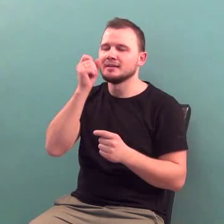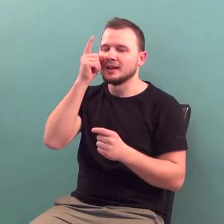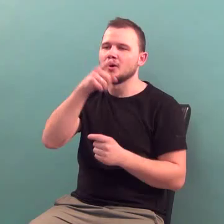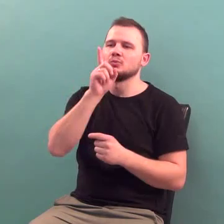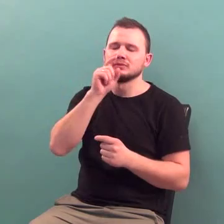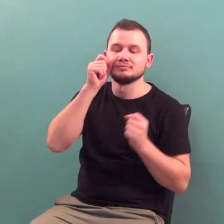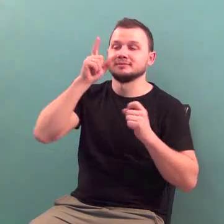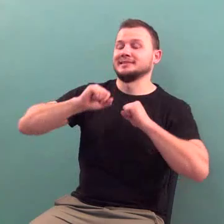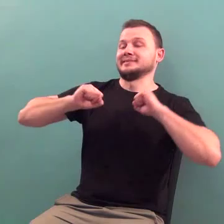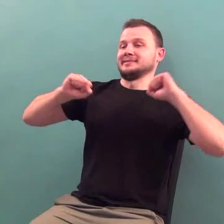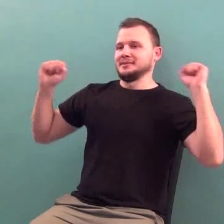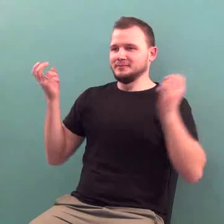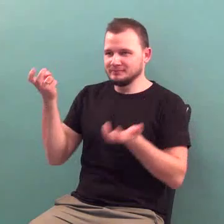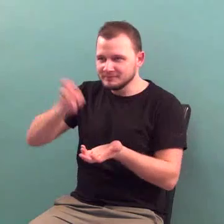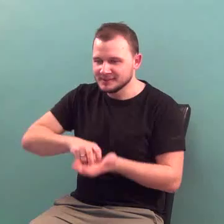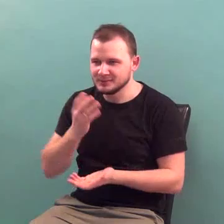Mężczyzna budzi się, przeciąga, wstaje